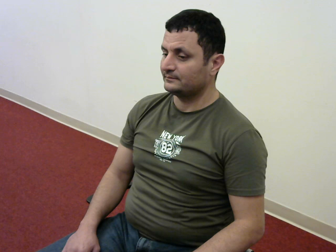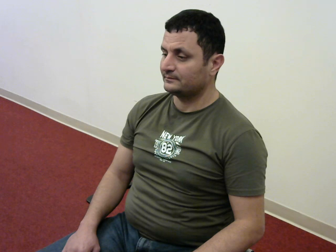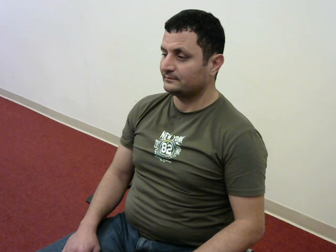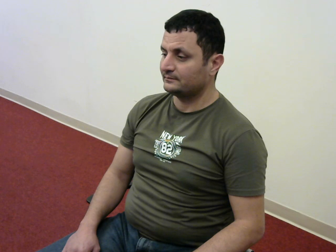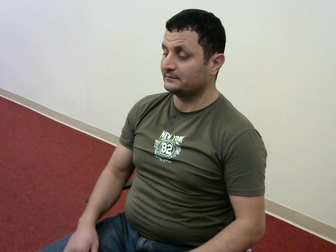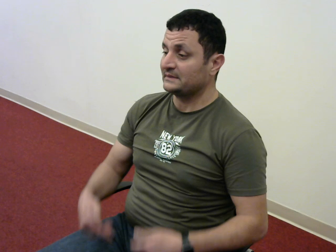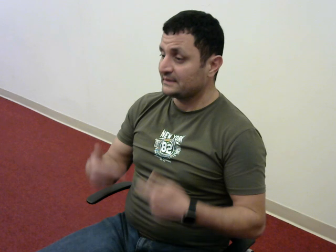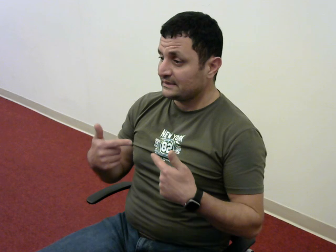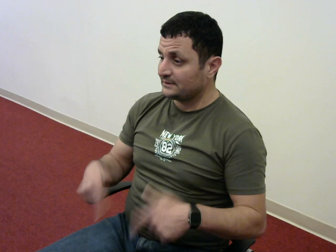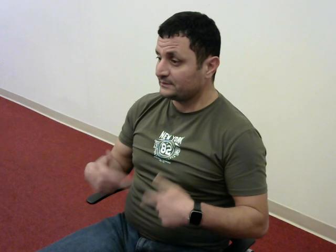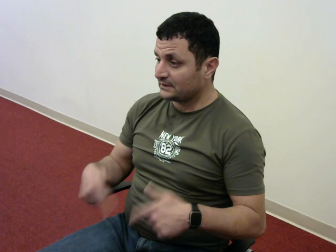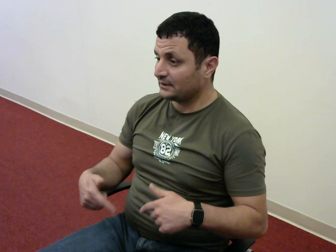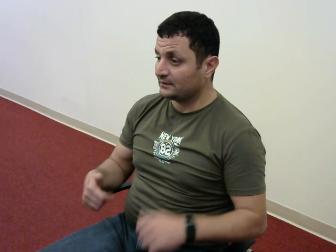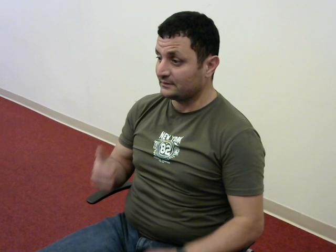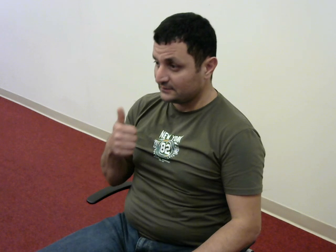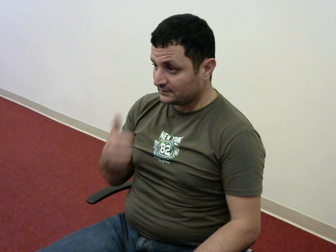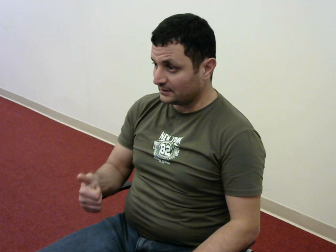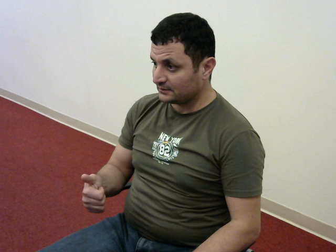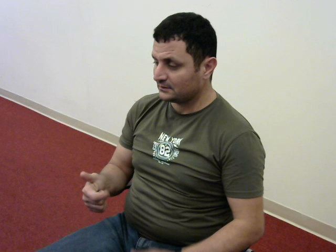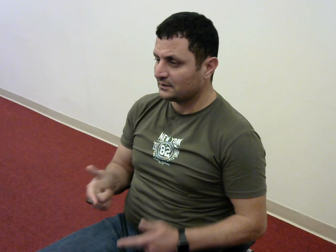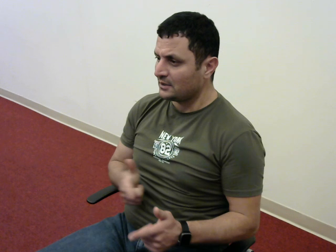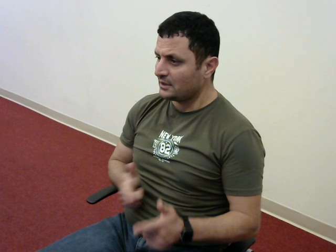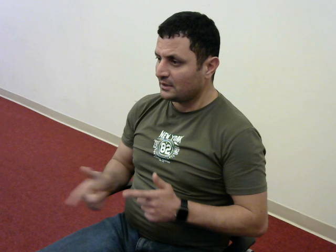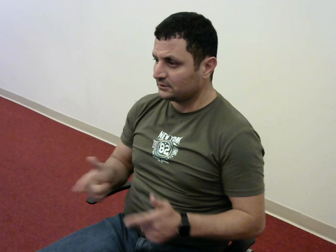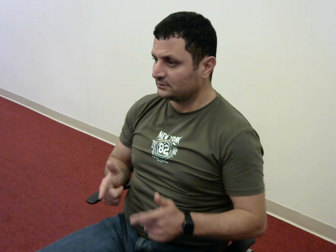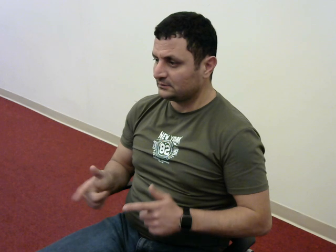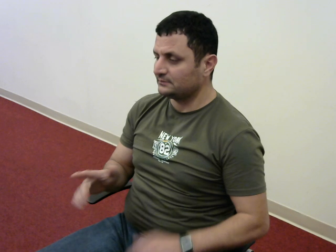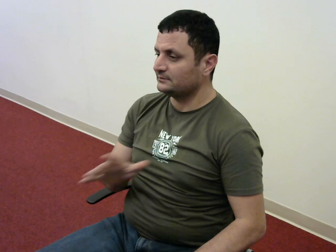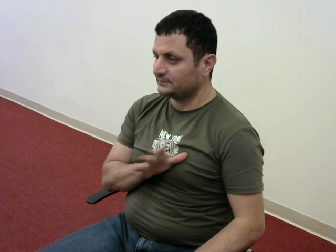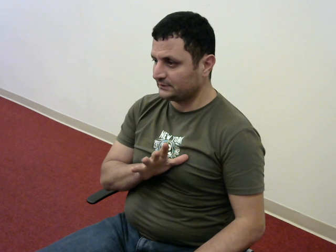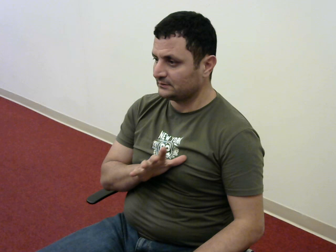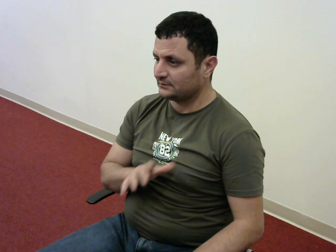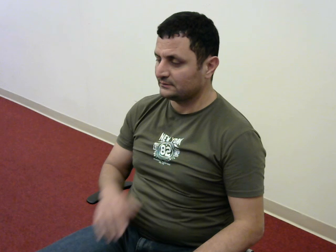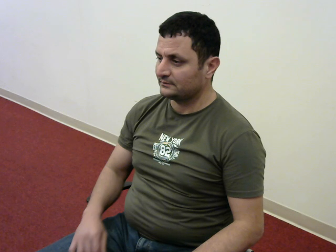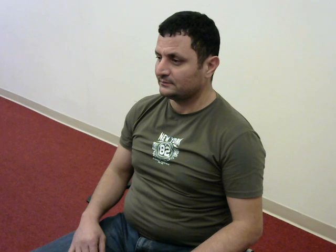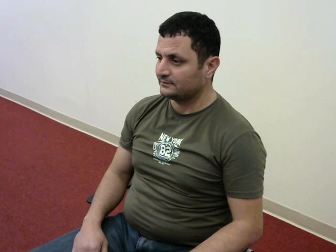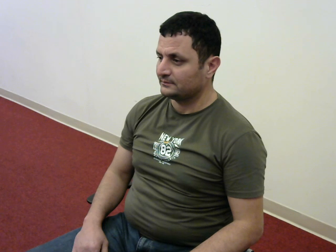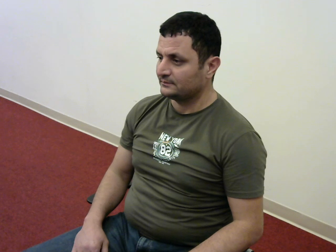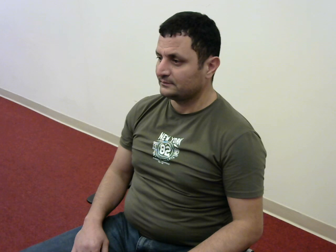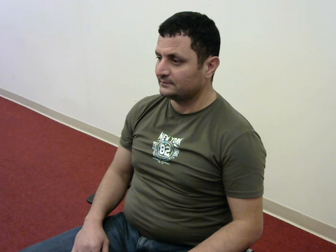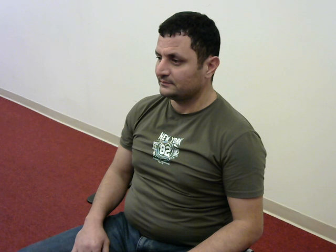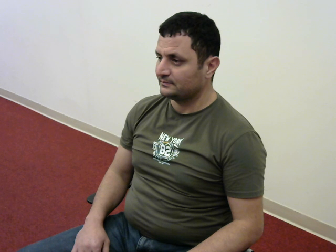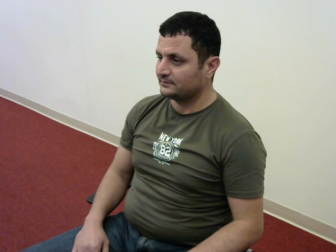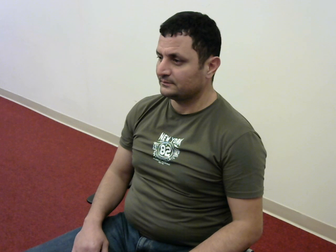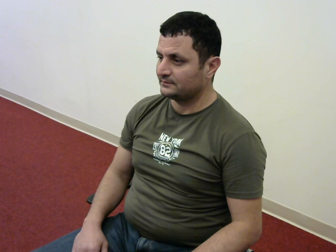İmtahana yaxşı hazırlaşmışam